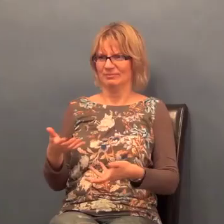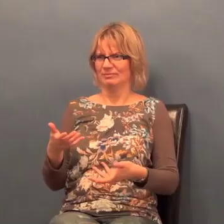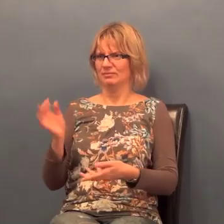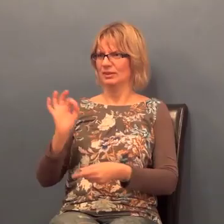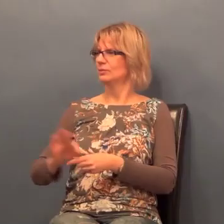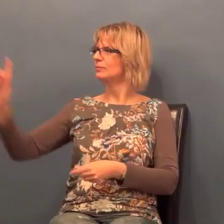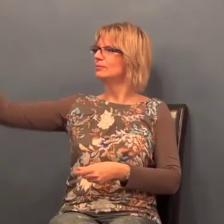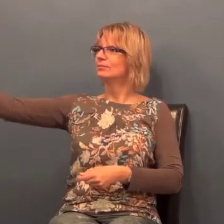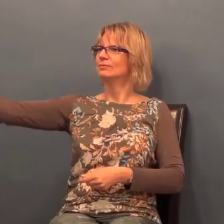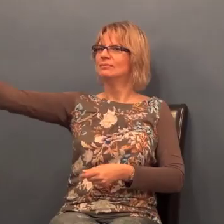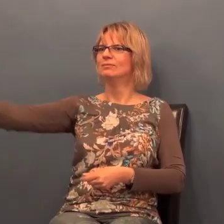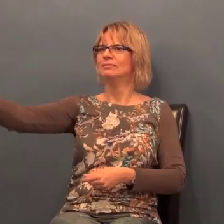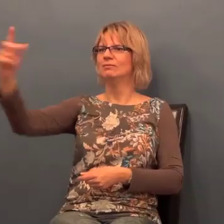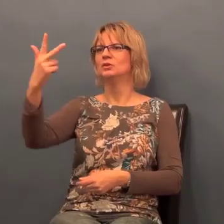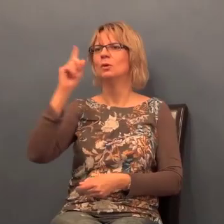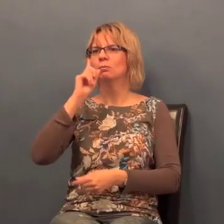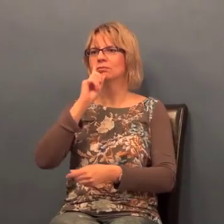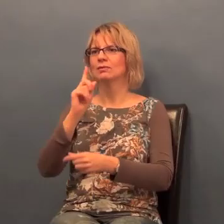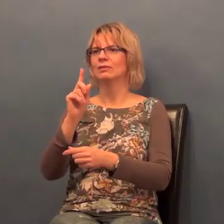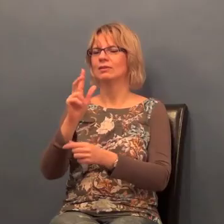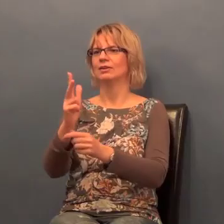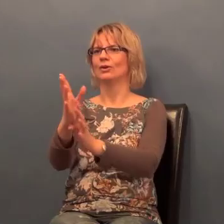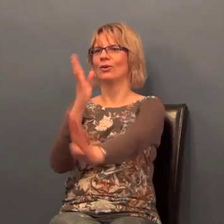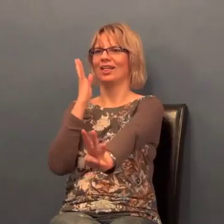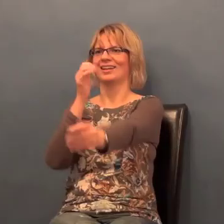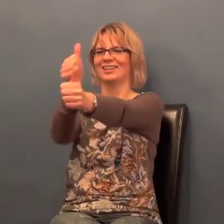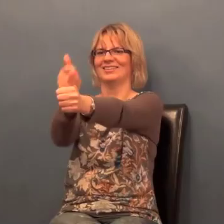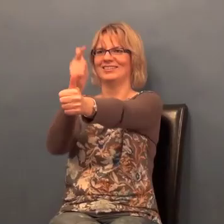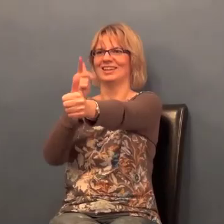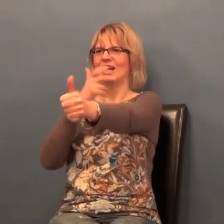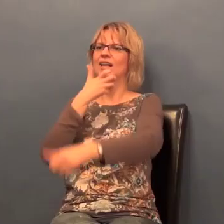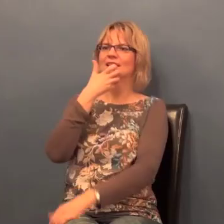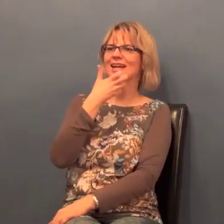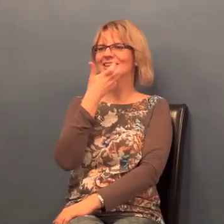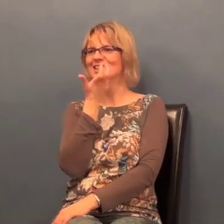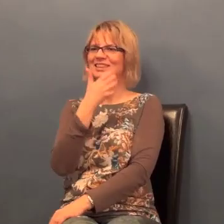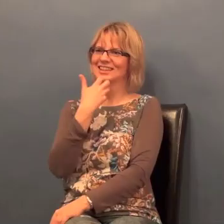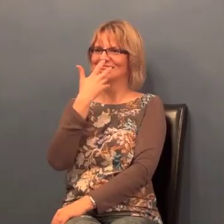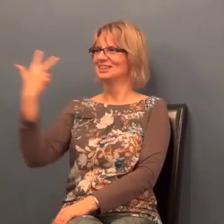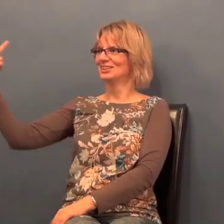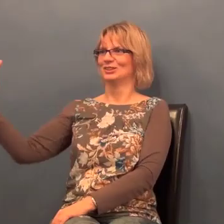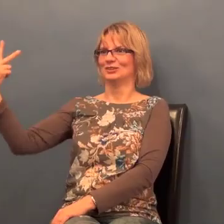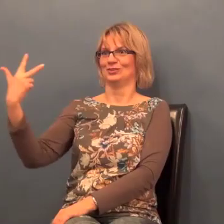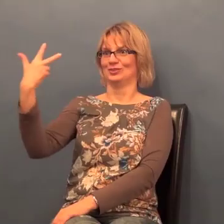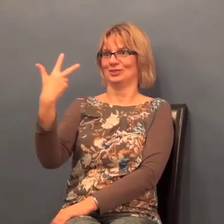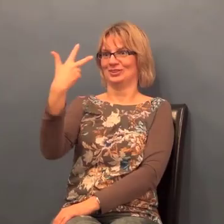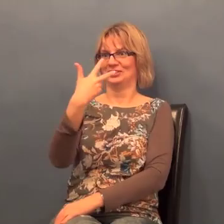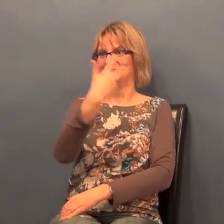Akurat przechodzi trzech chłopców, jedząc gruszki.